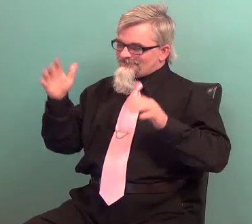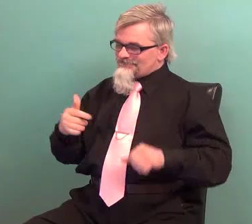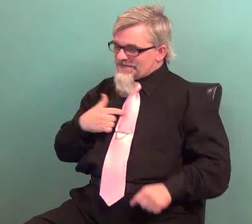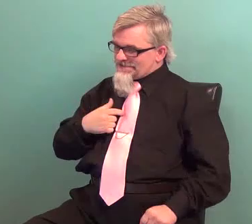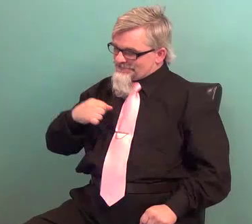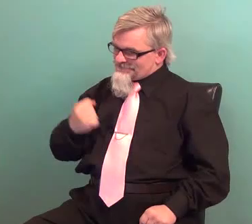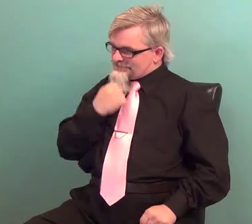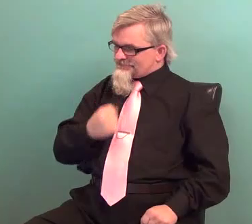Ja... a niech to!